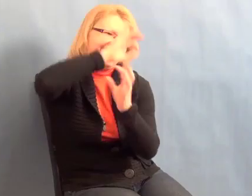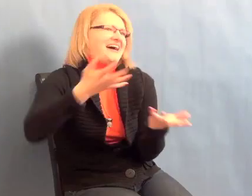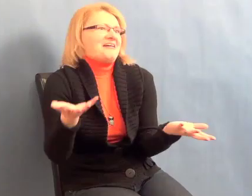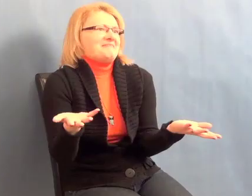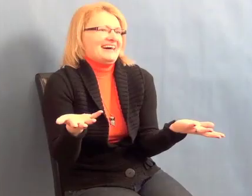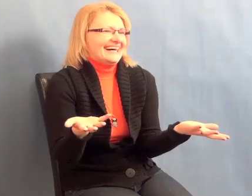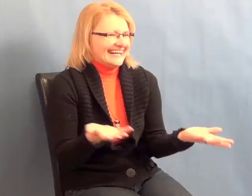No tak to wyglądało.